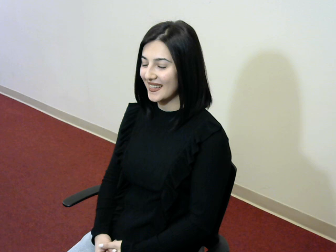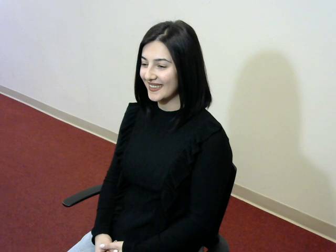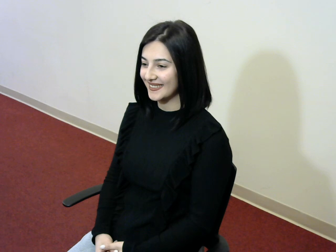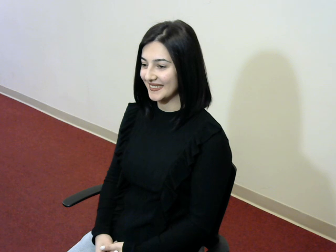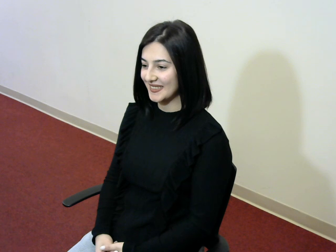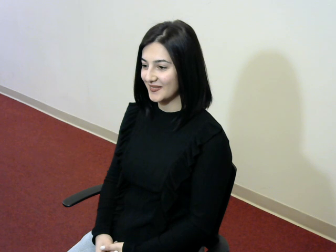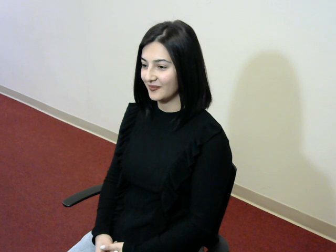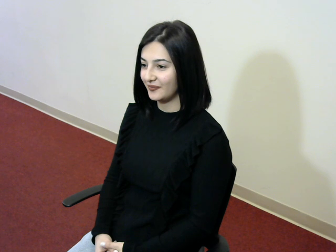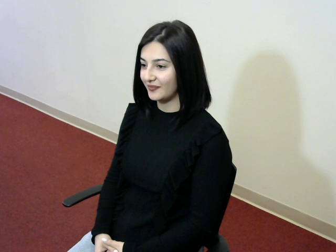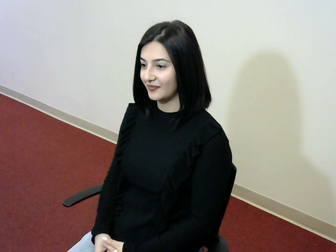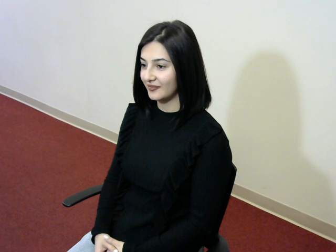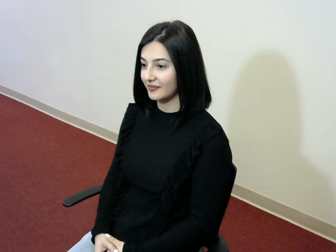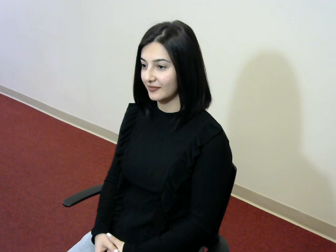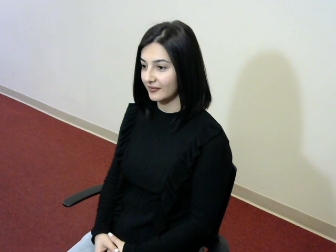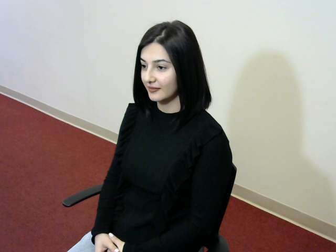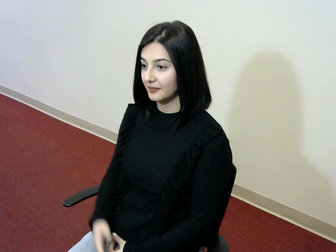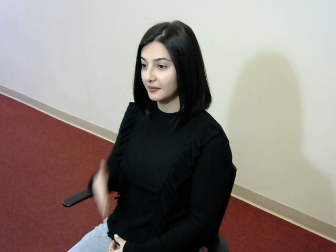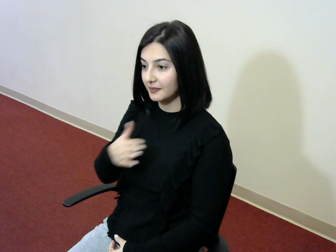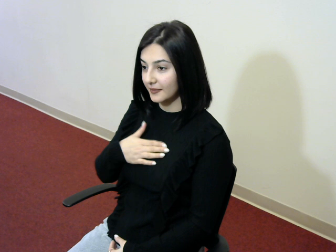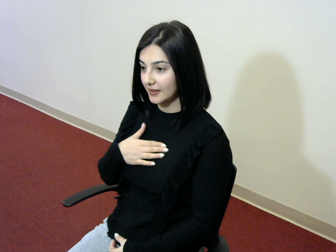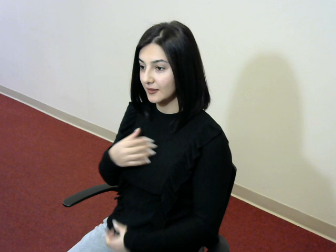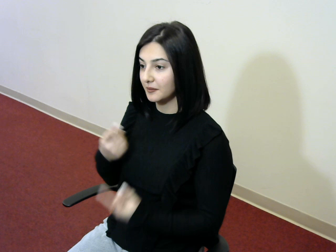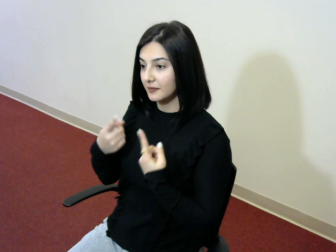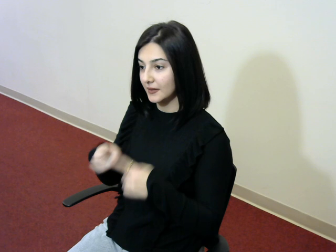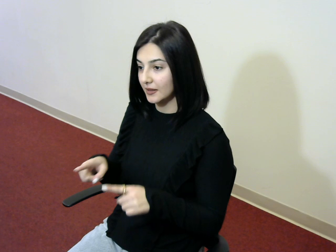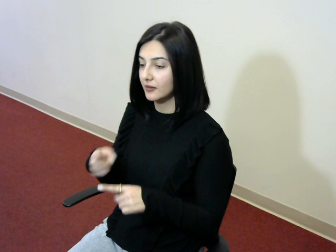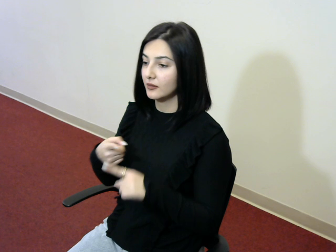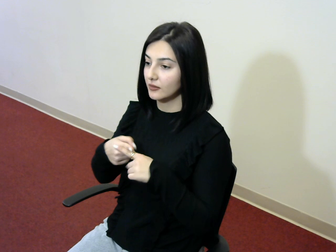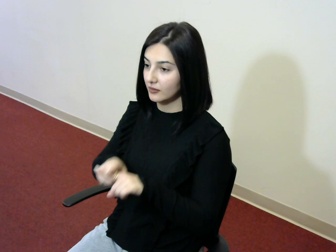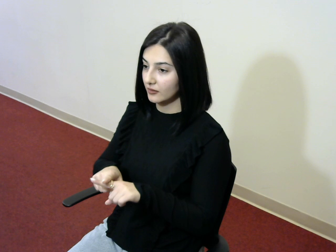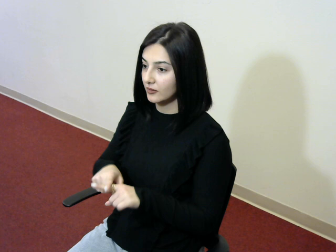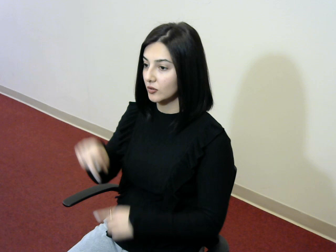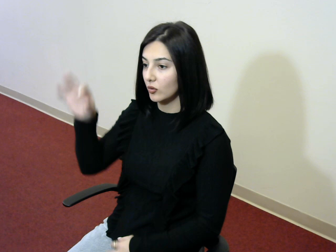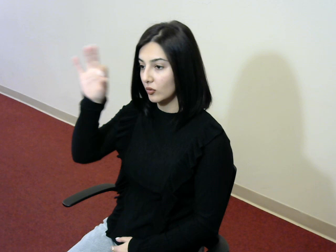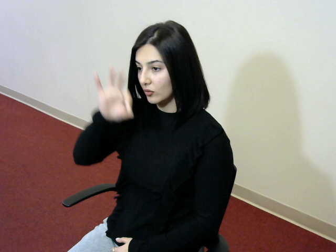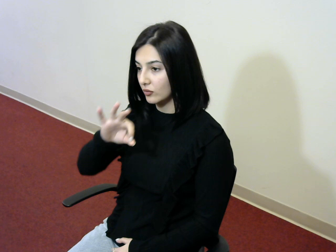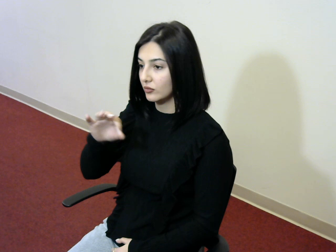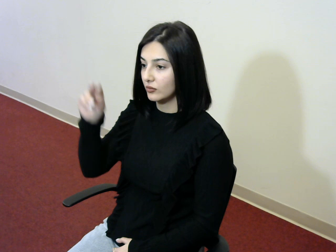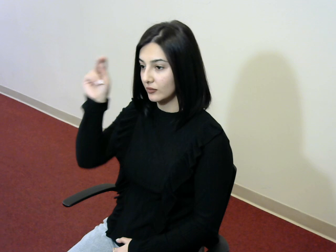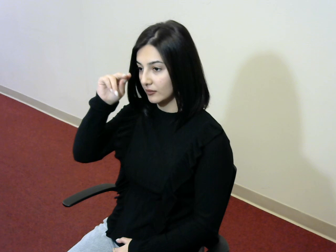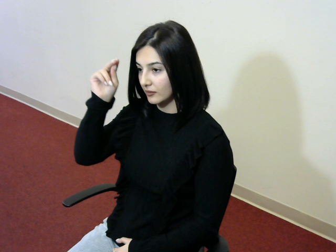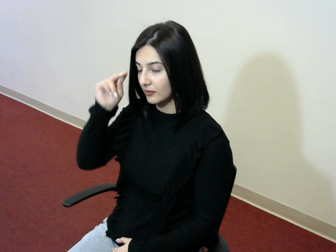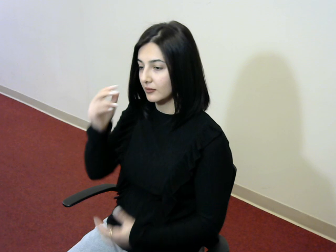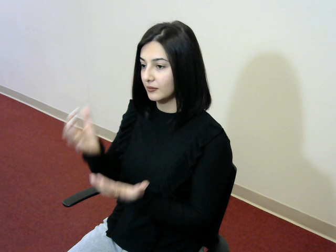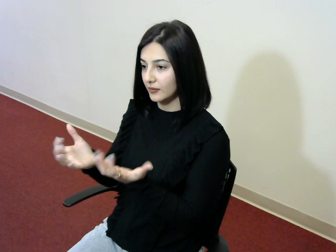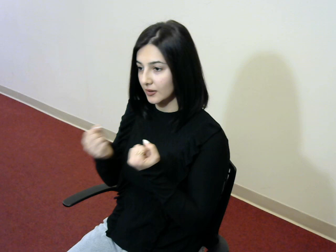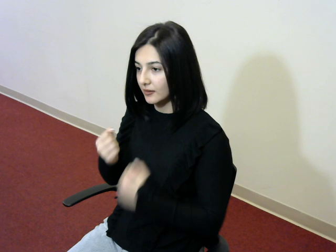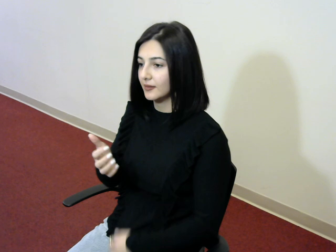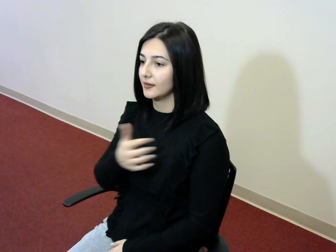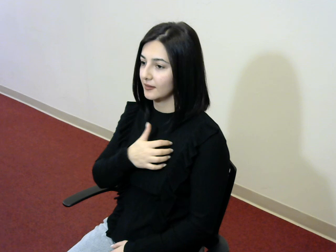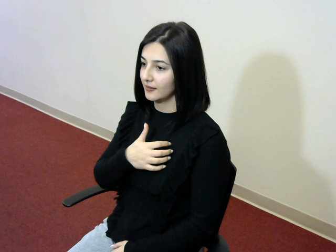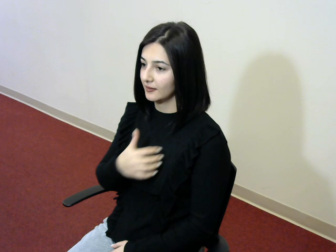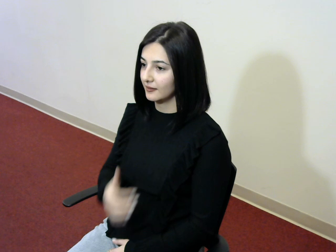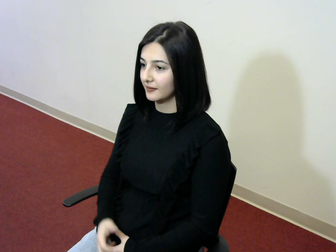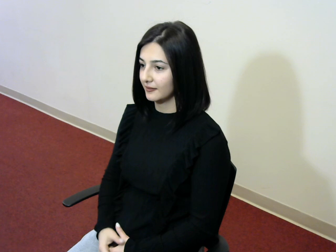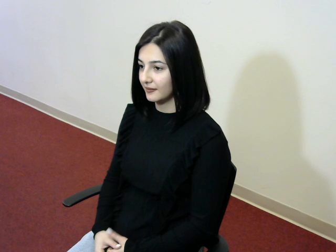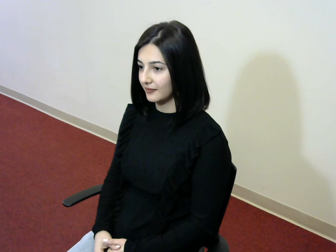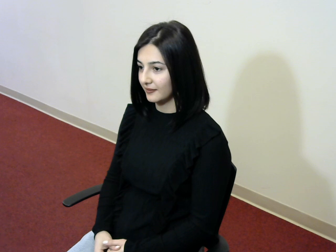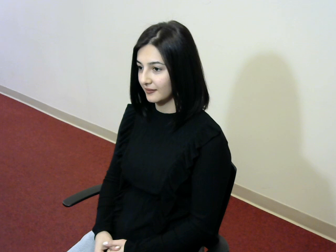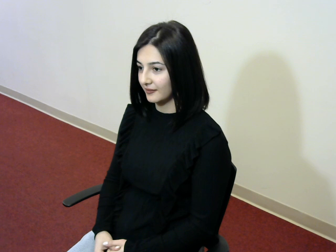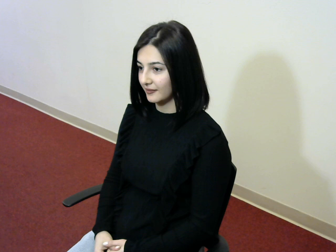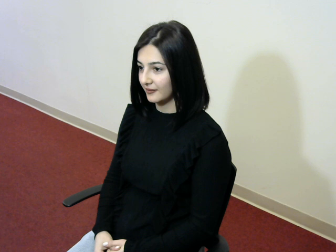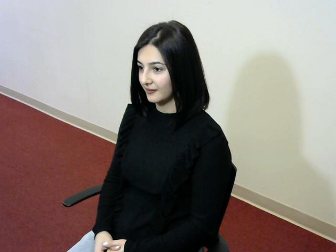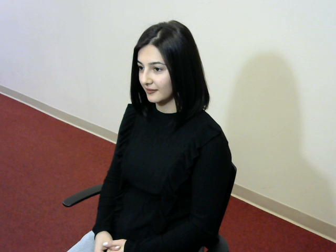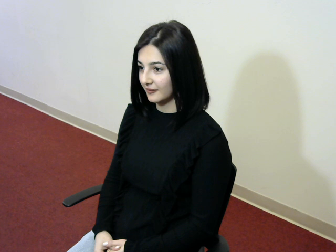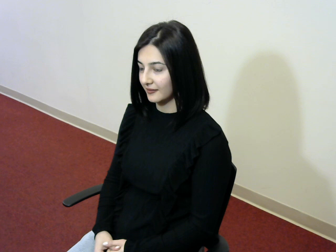Mən fərqli ixtisas üzrə təhsil almaq istəyirəm